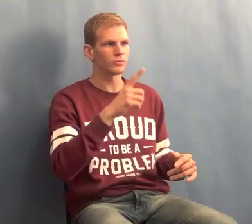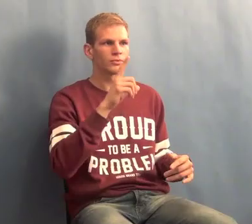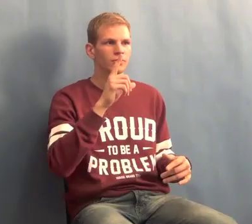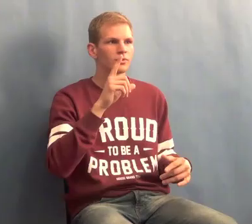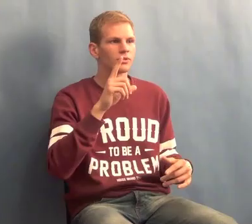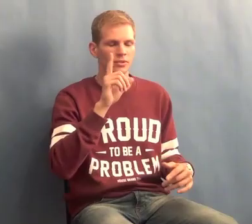Chłopak...